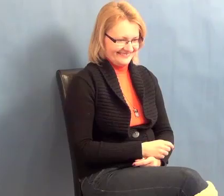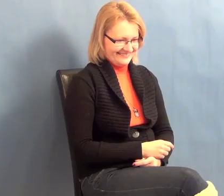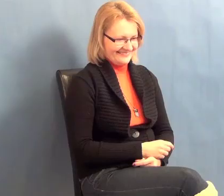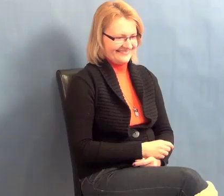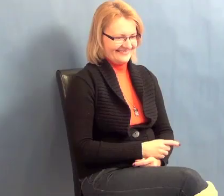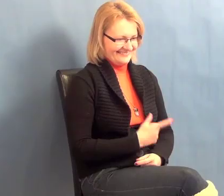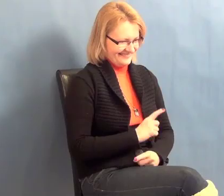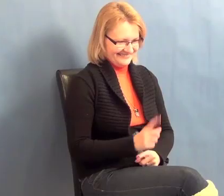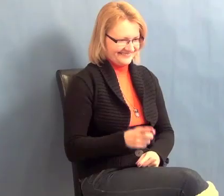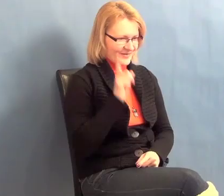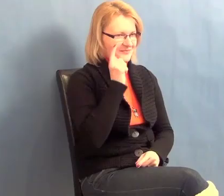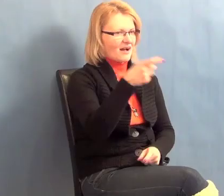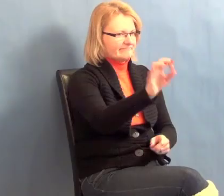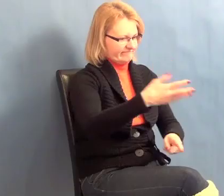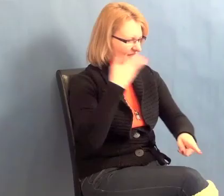Nie wolno bawić się, dobrze, to w Arabii nie wolno.